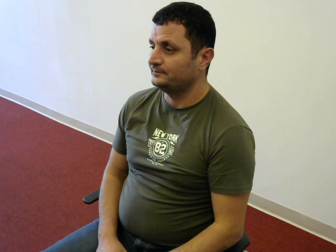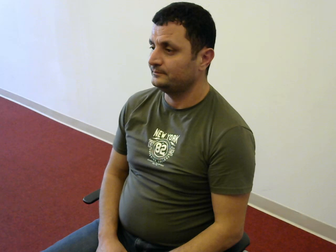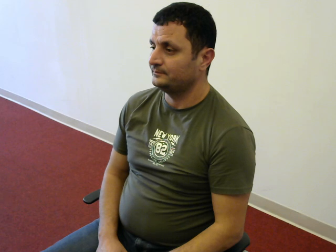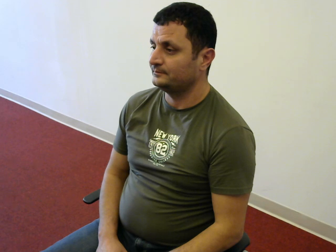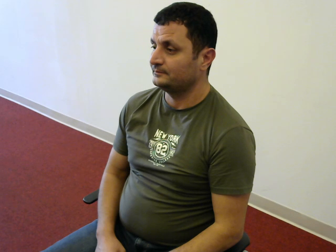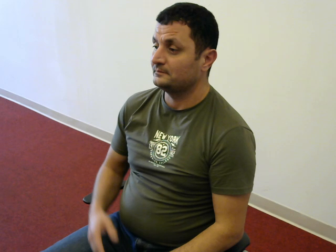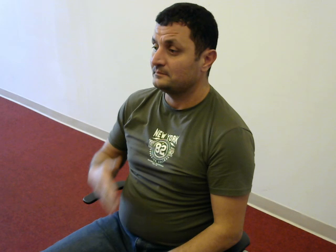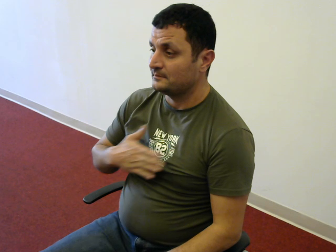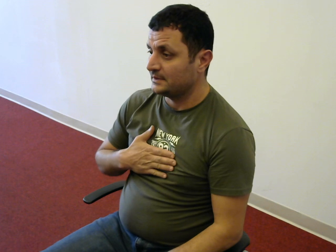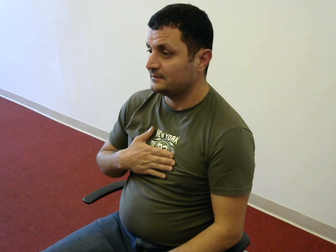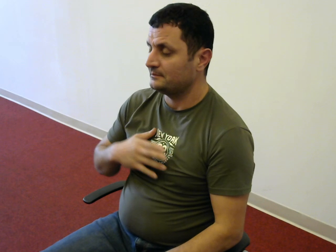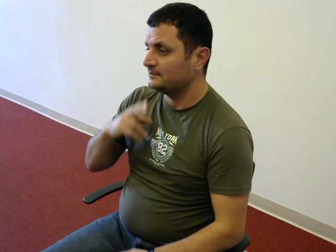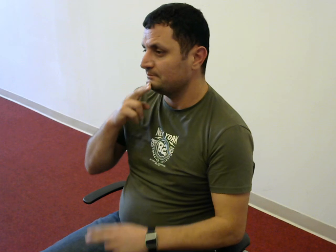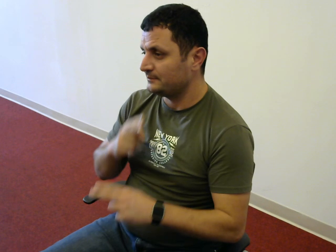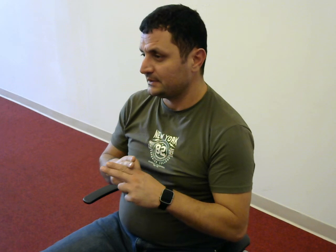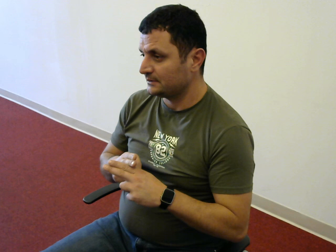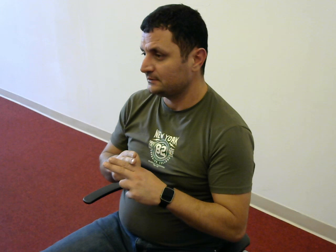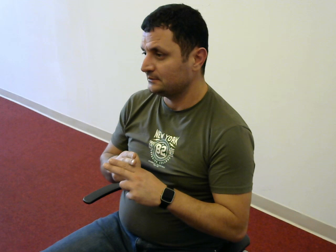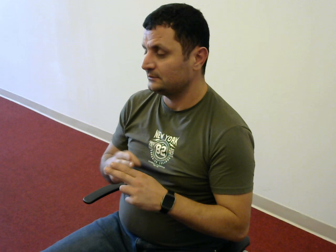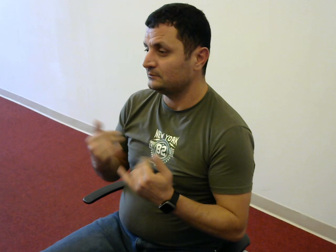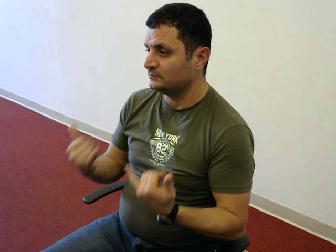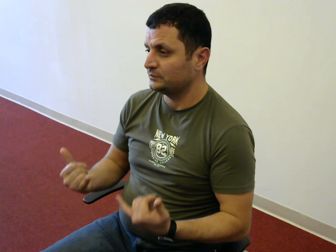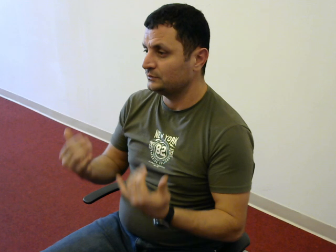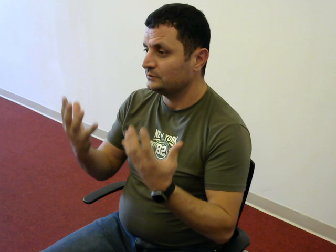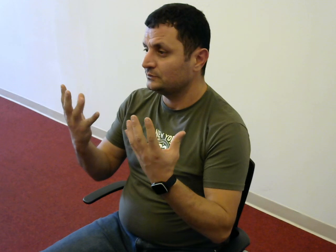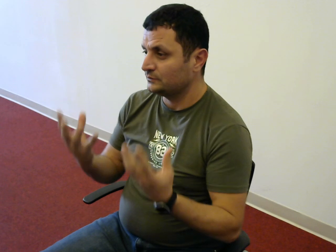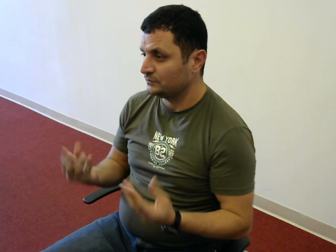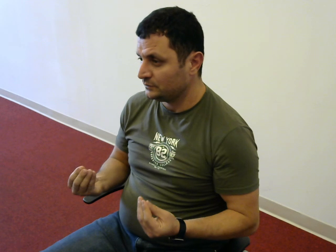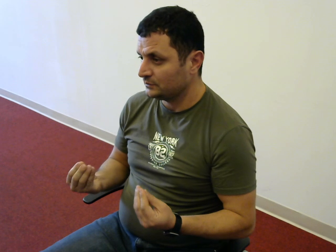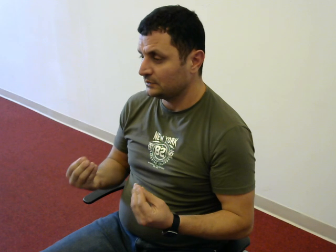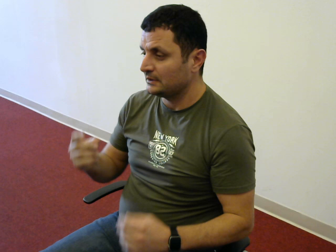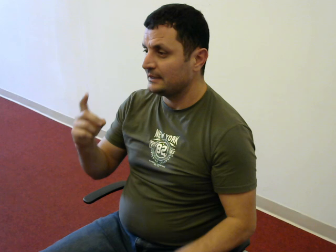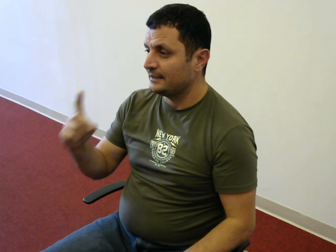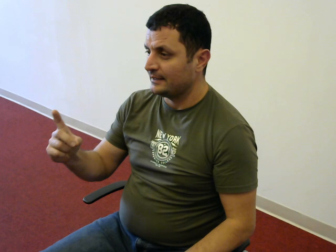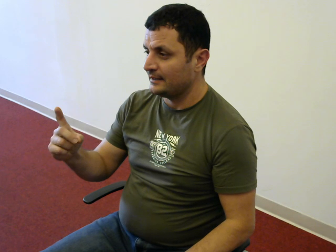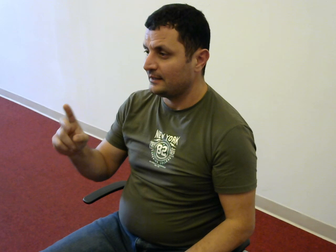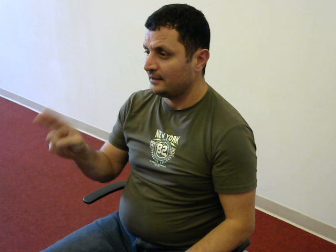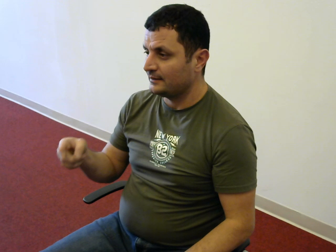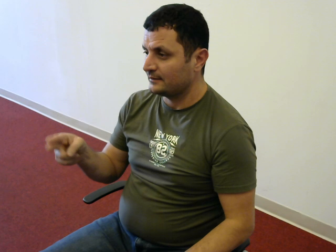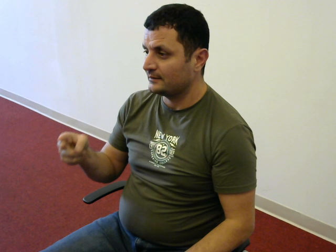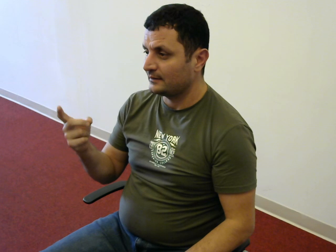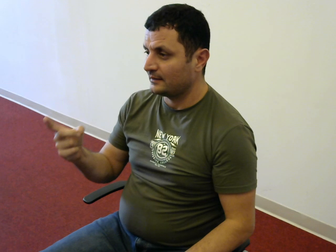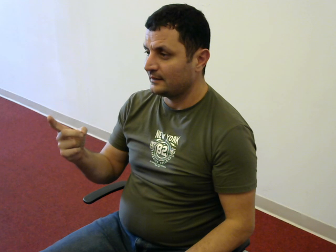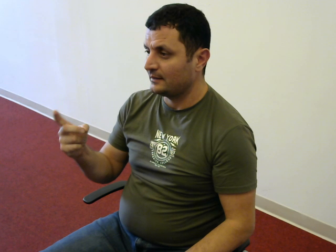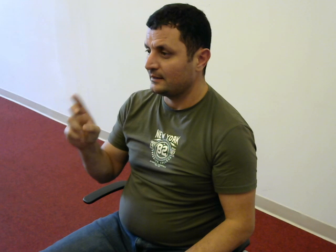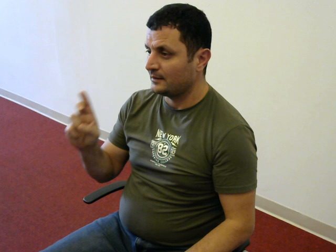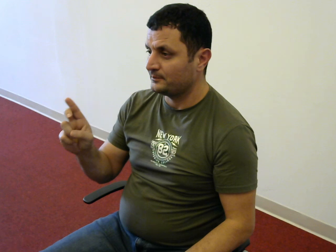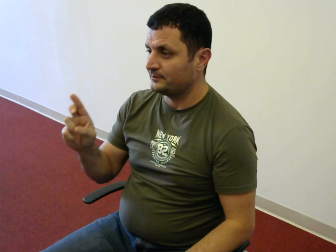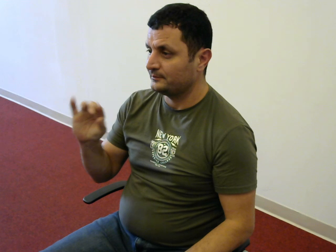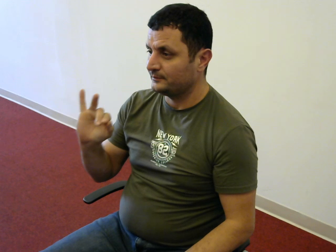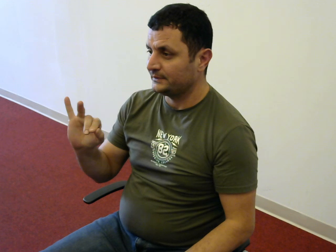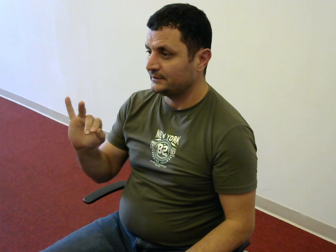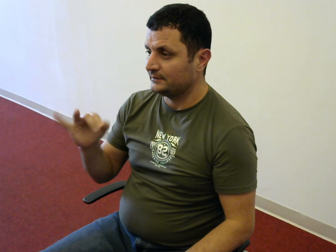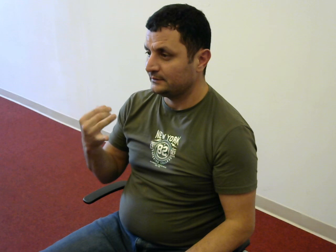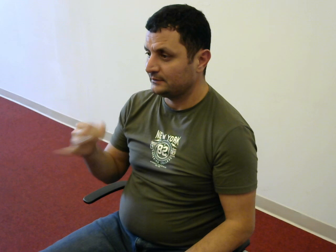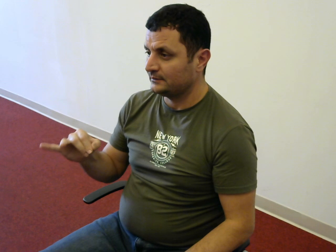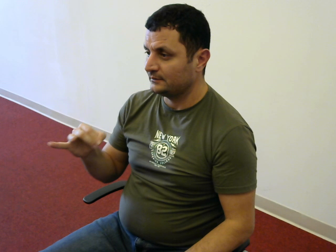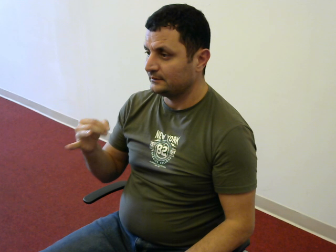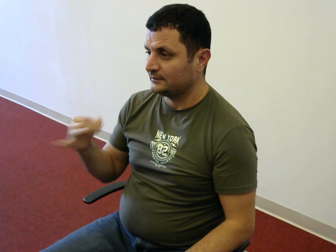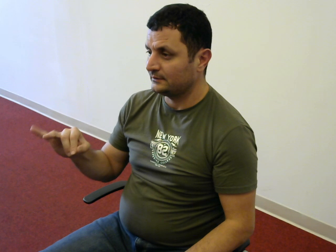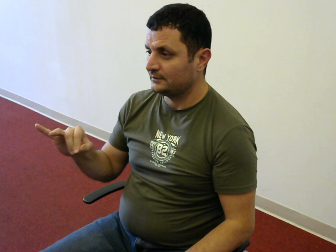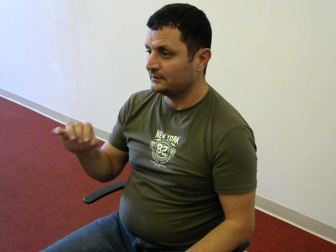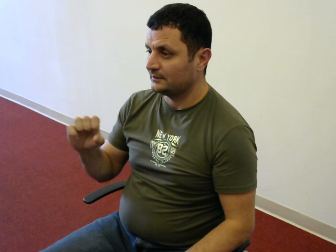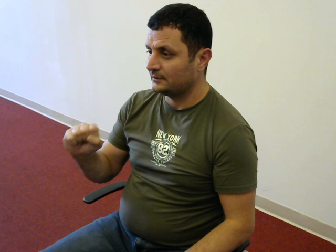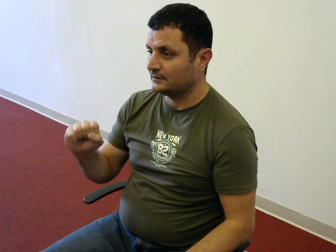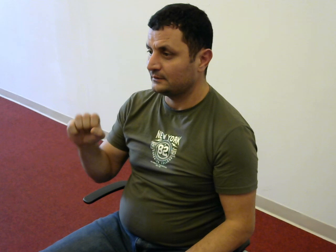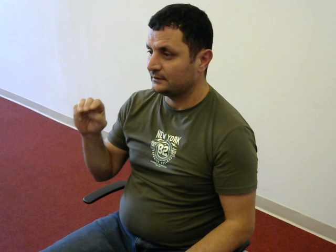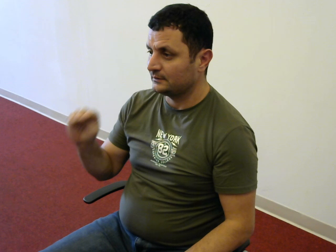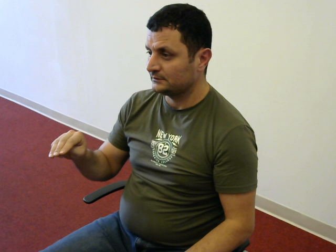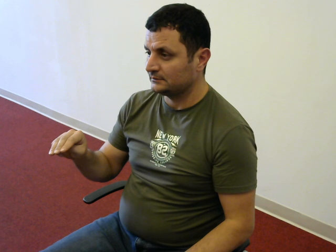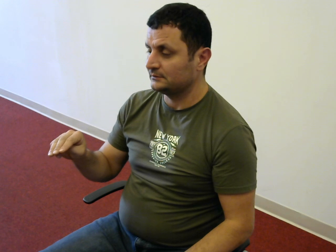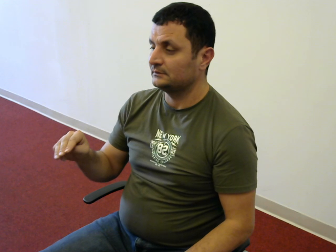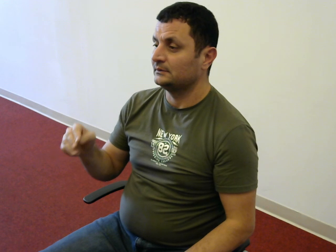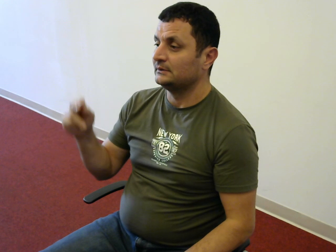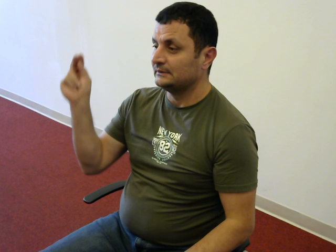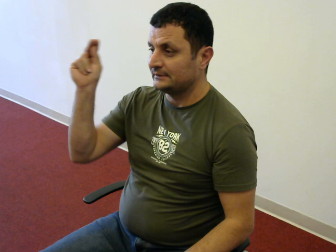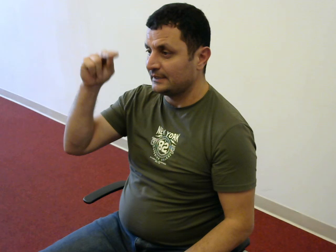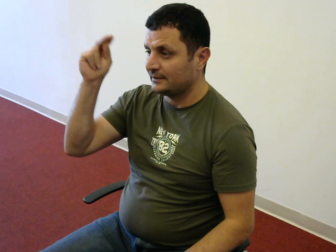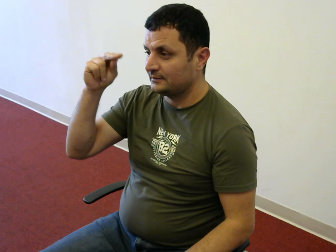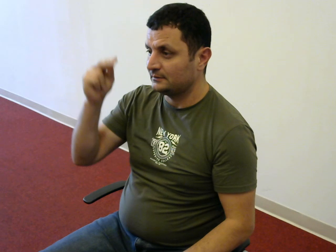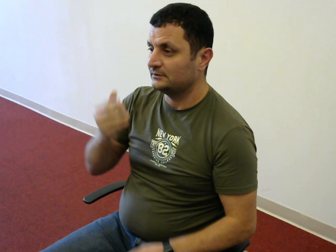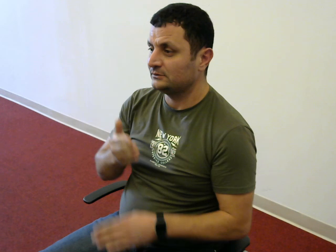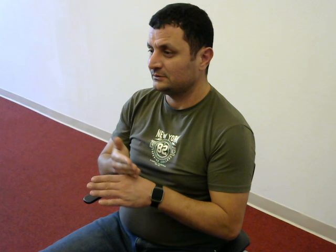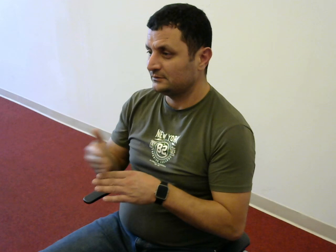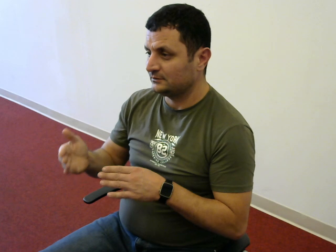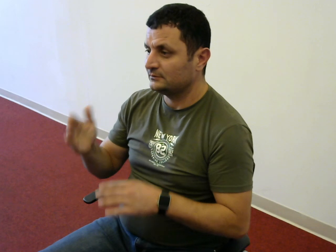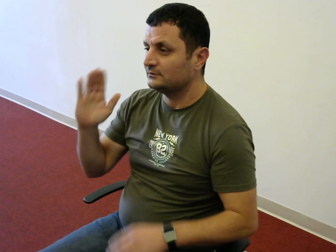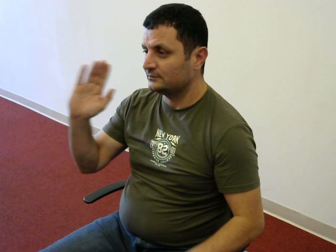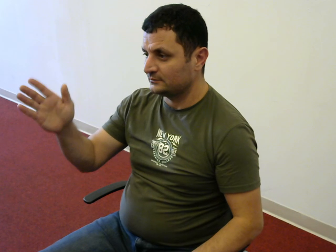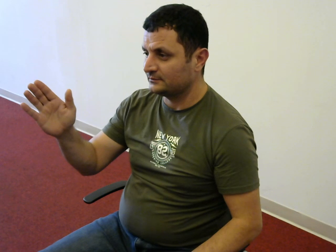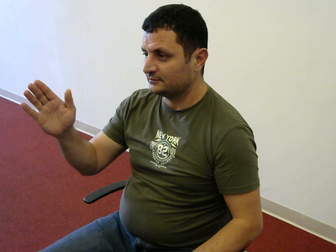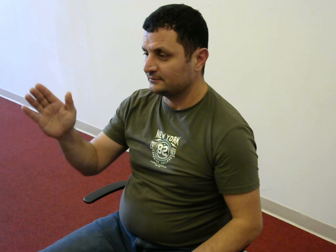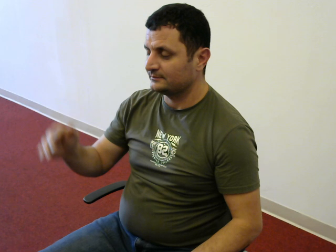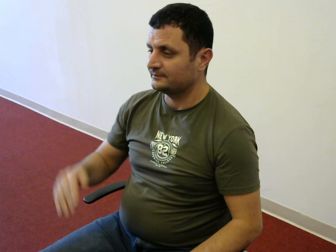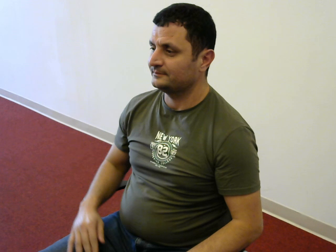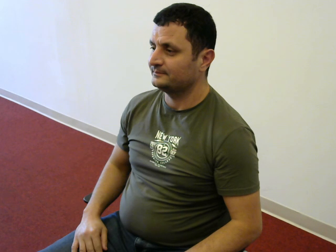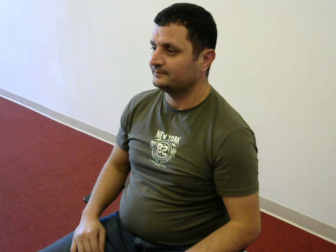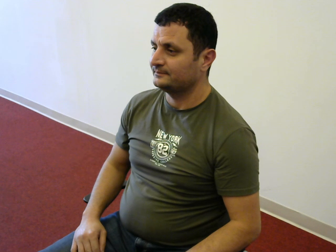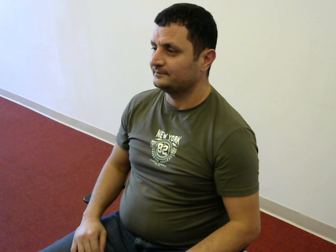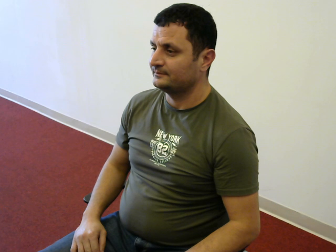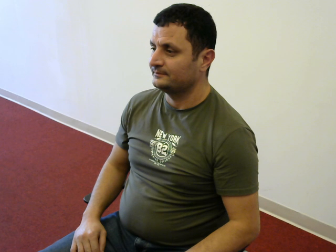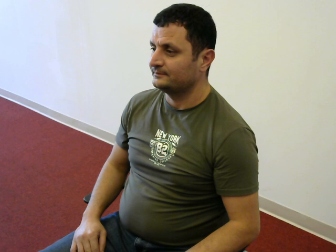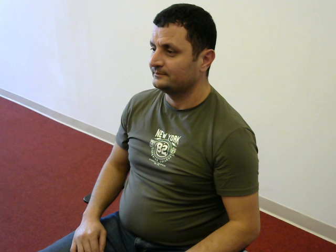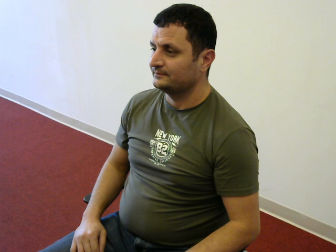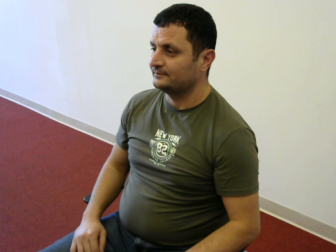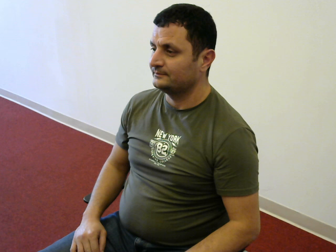Mənim bacım bu gün ədəbiyyat dərsinə gecikəcək